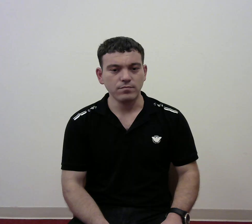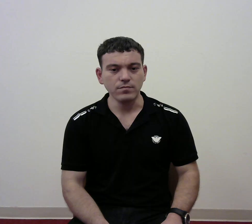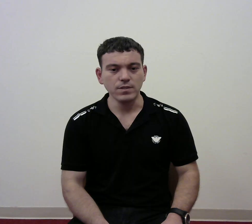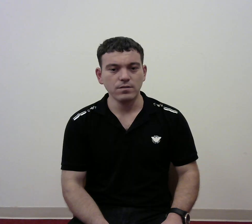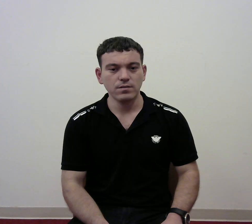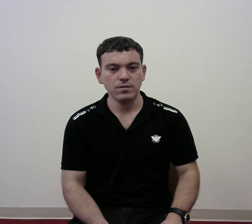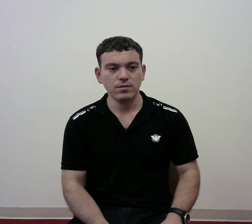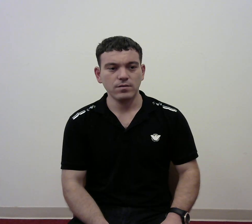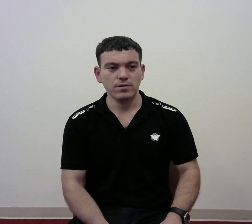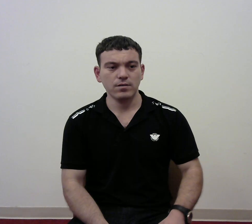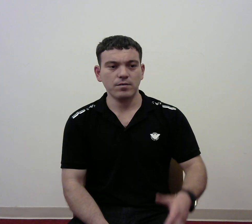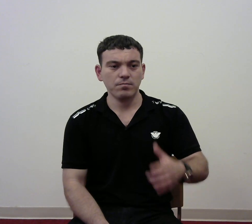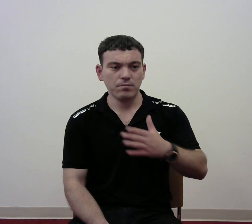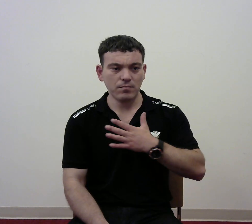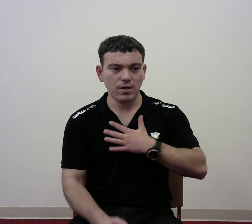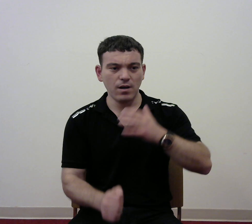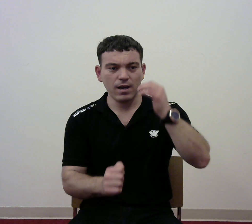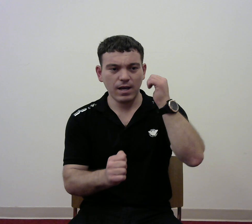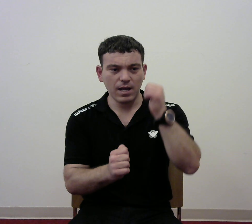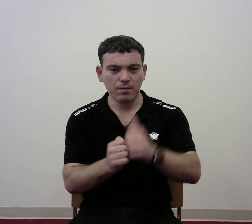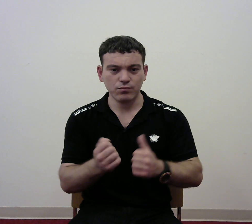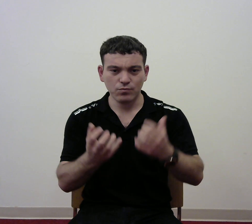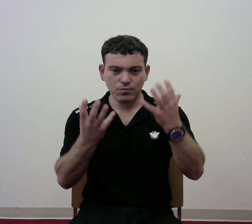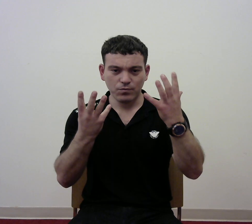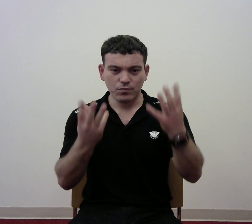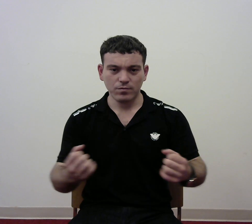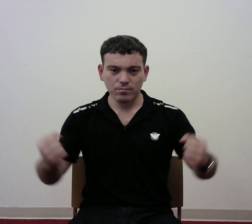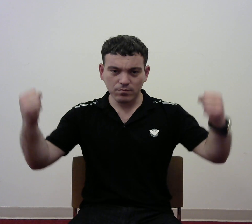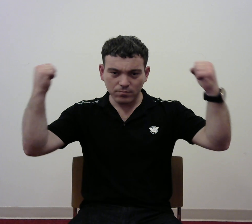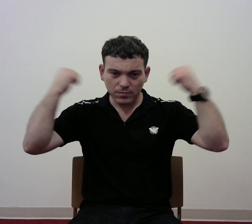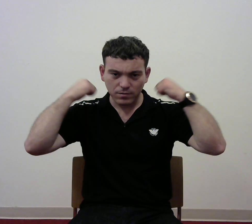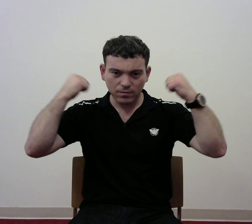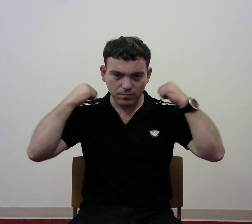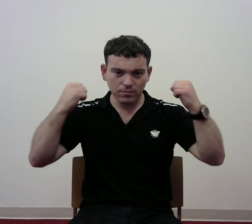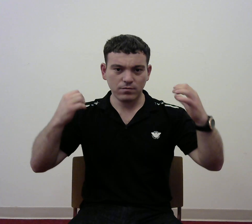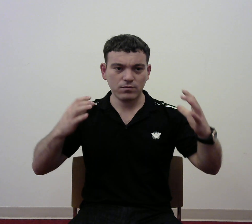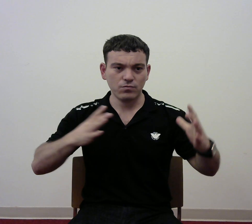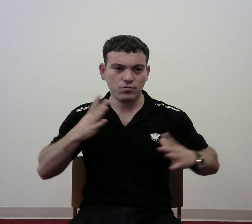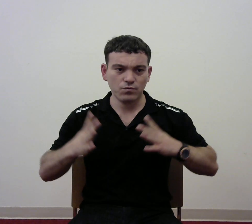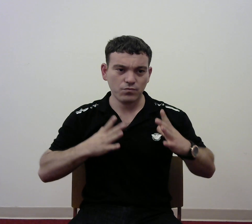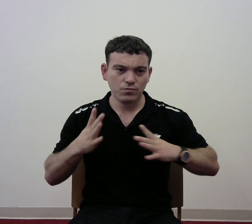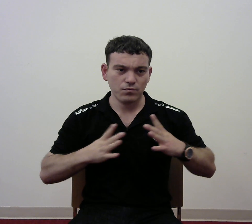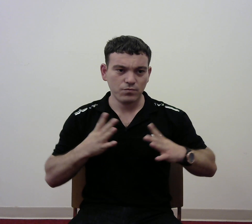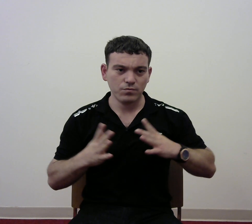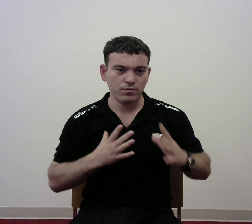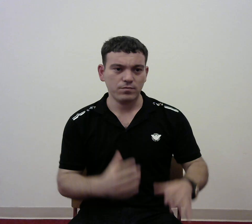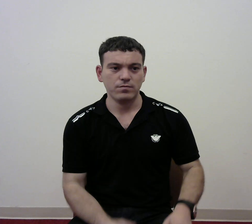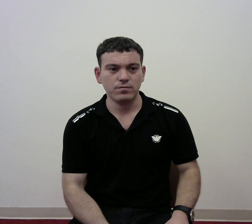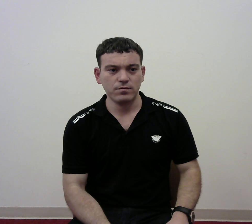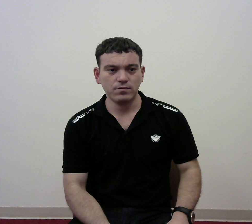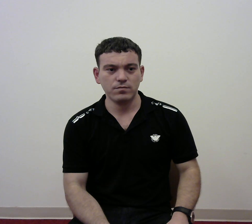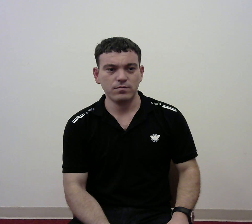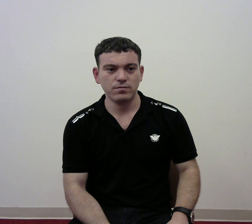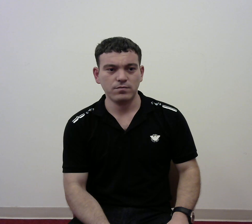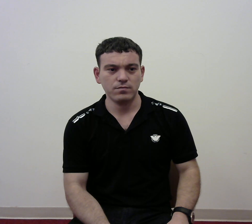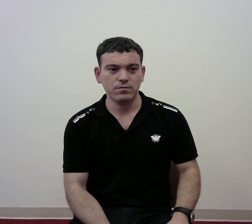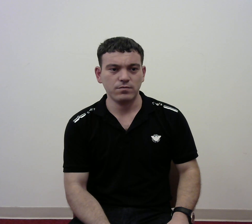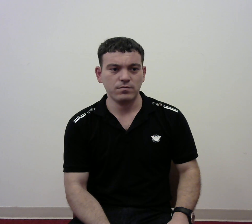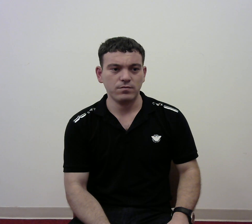Mən hər gün idman edirəm